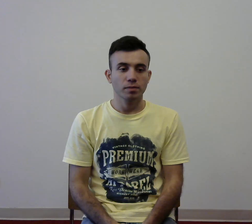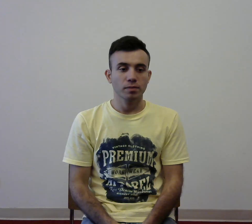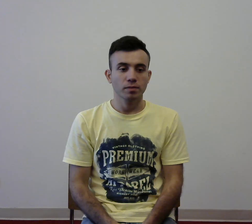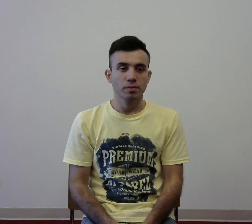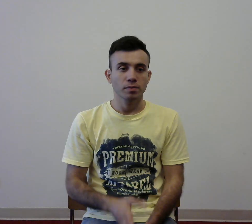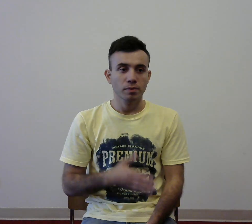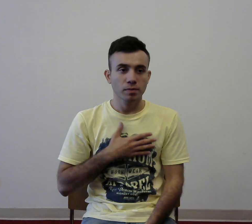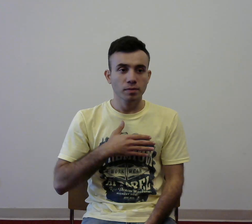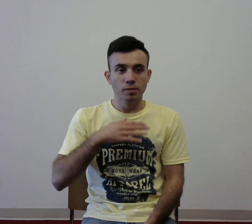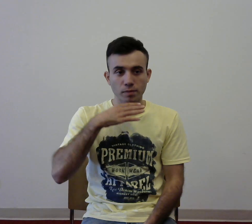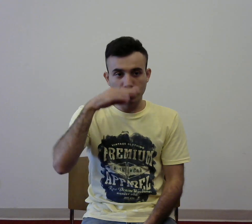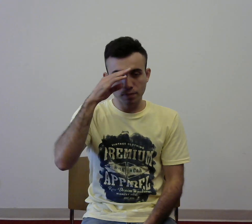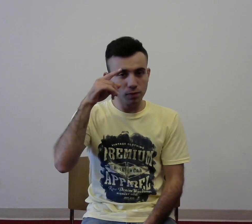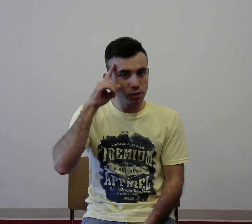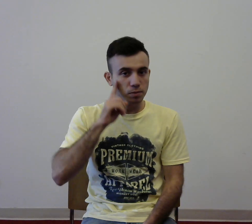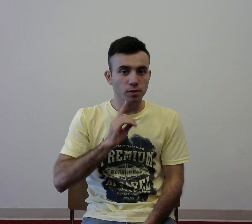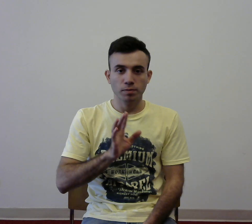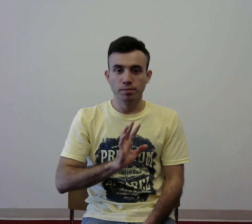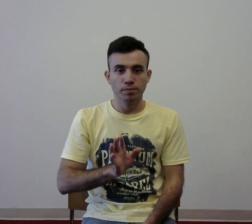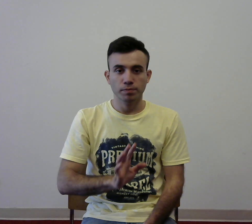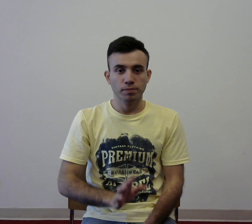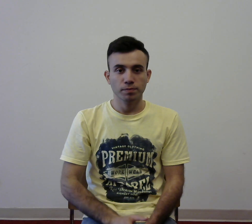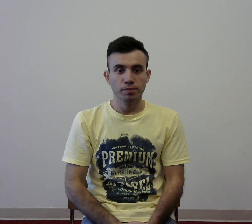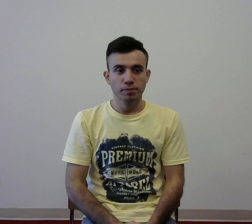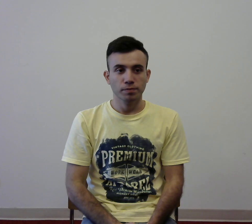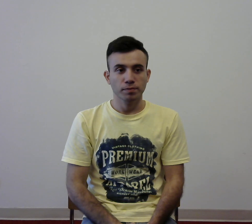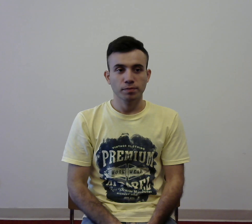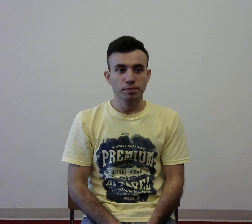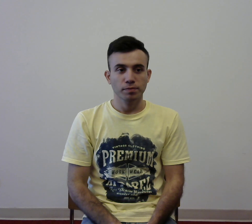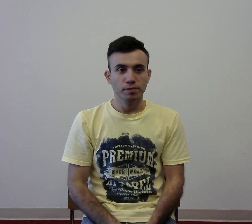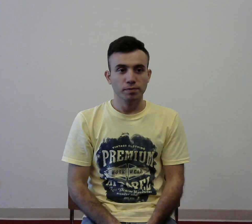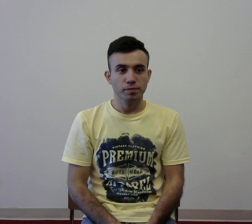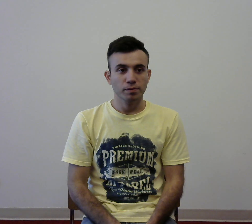Mənim atam azərbaycanlı deyil